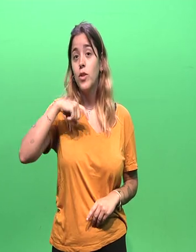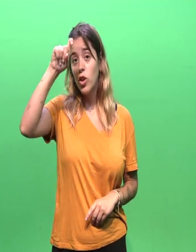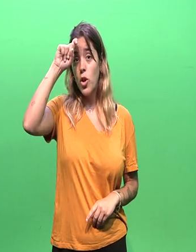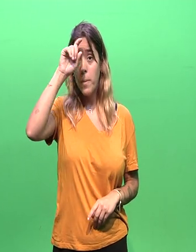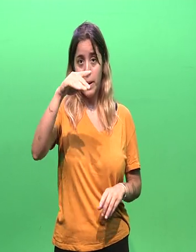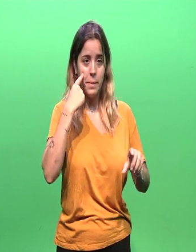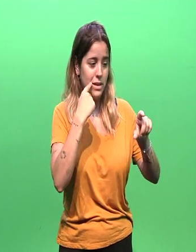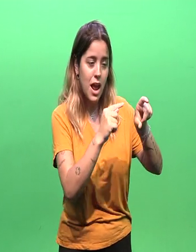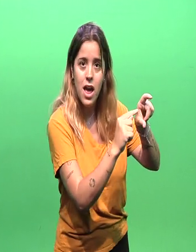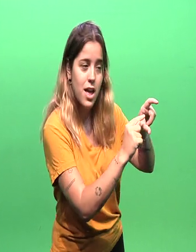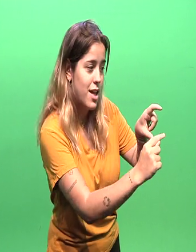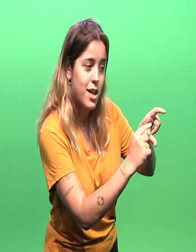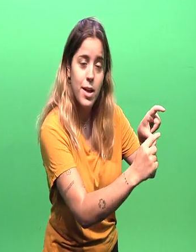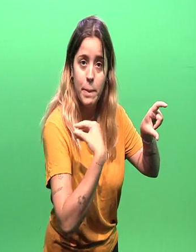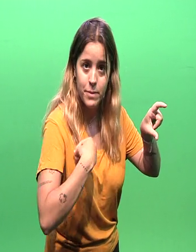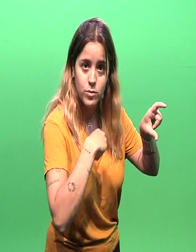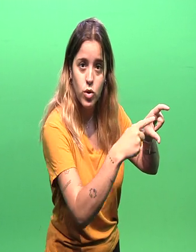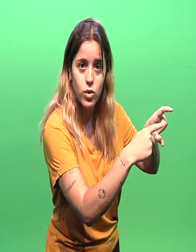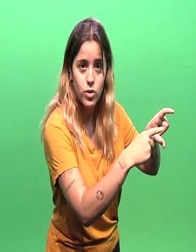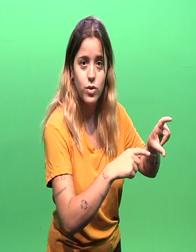El meu nom és aquest, mira'l.